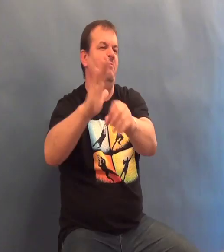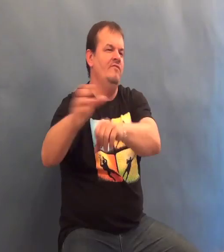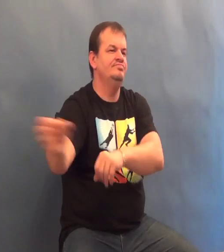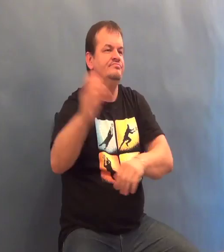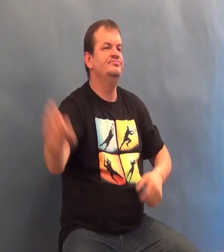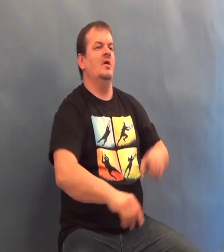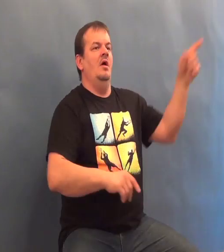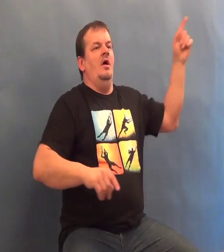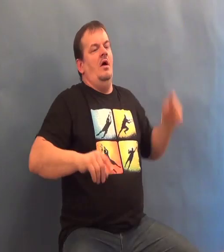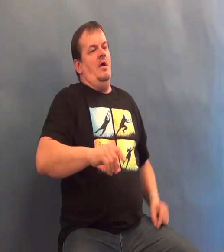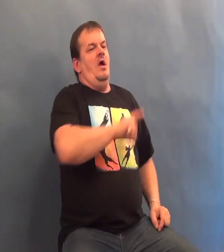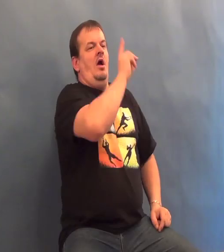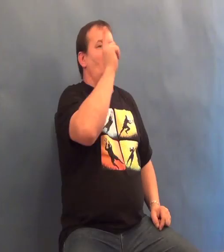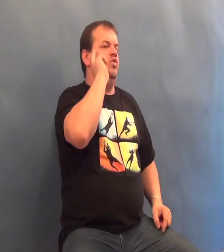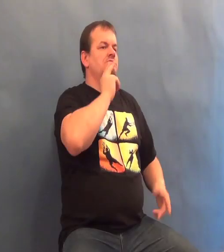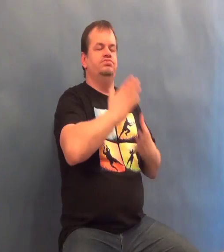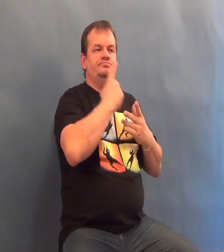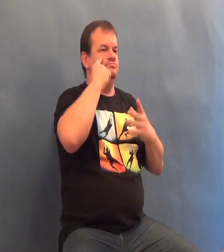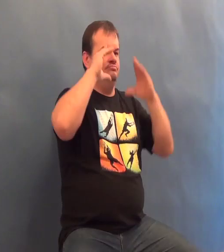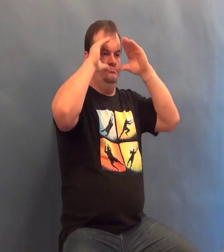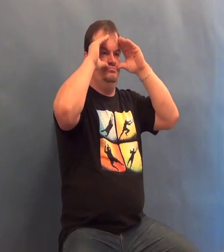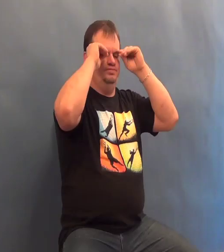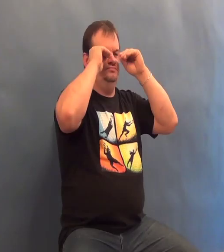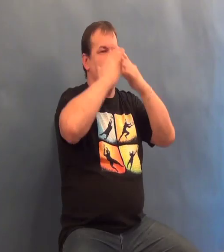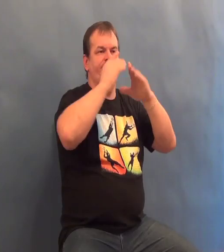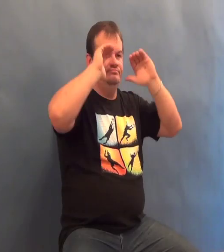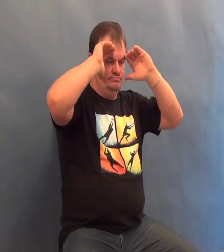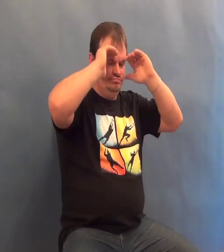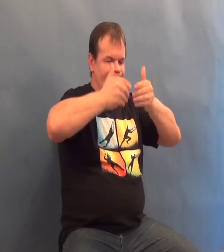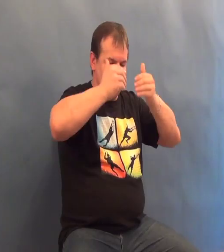A na górze tamten głuchy już mocno śpi.